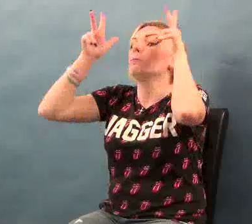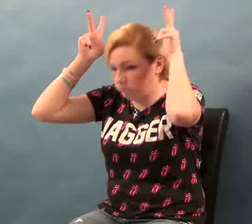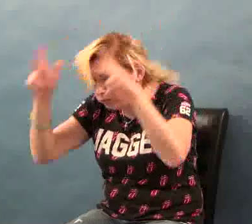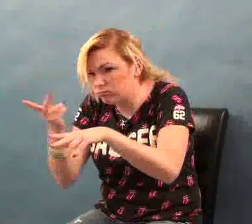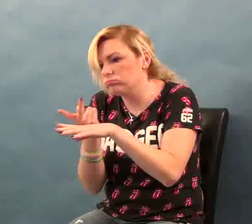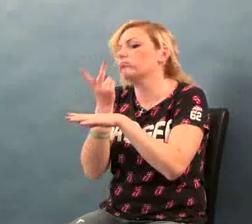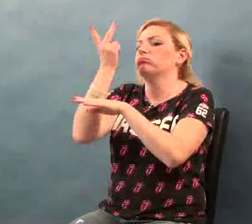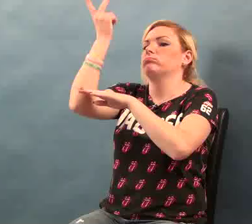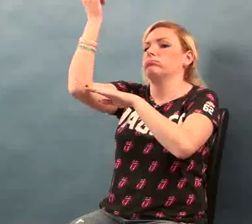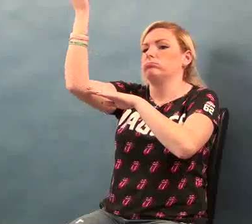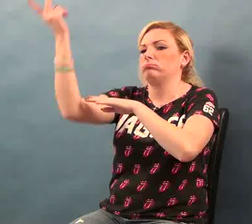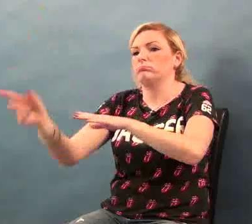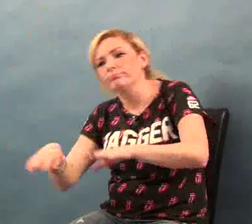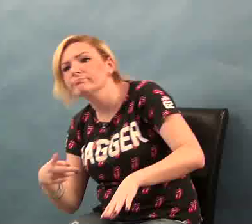Chłopiec spadł ze zbocza i upadł niżej.